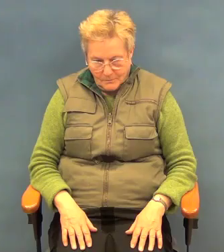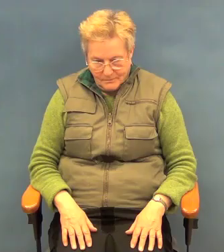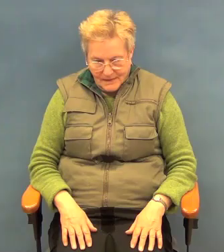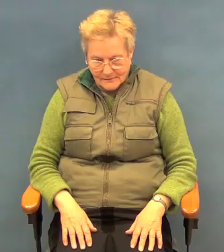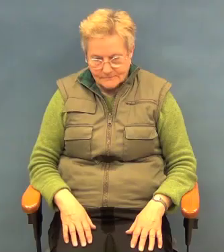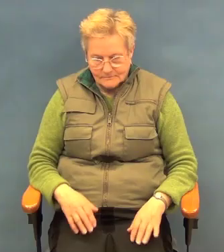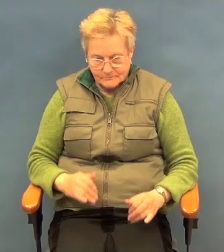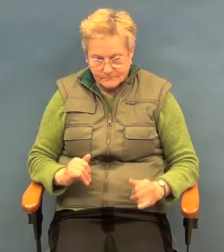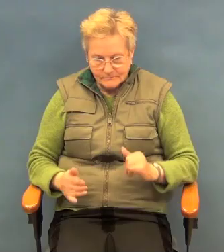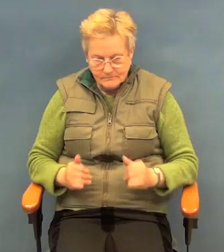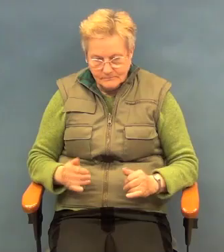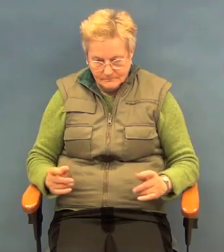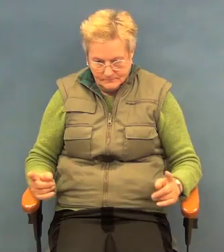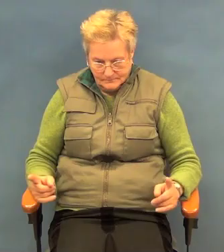Rowery się minęły.